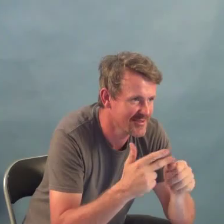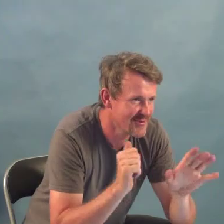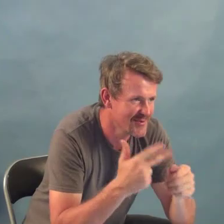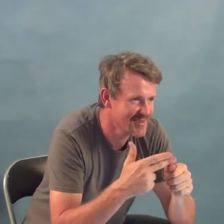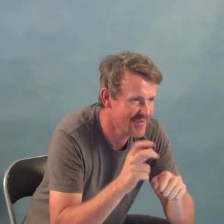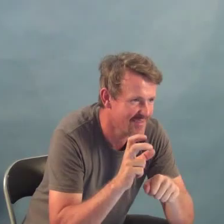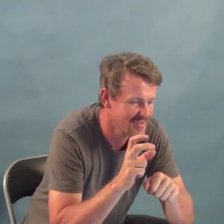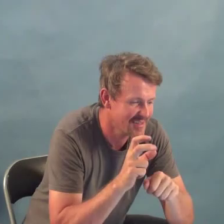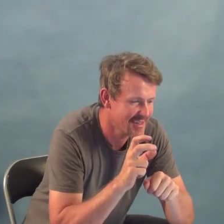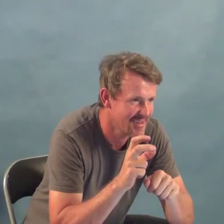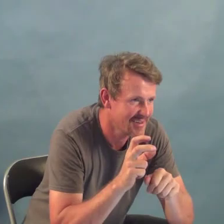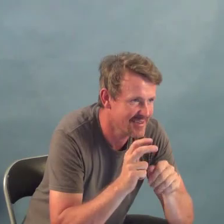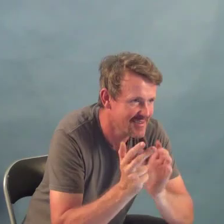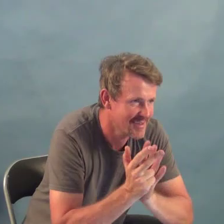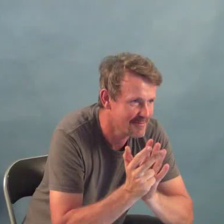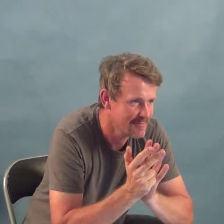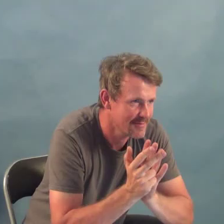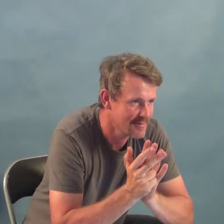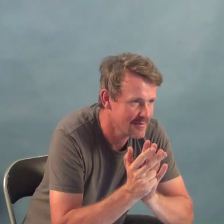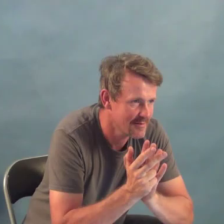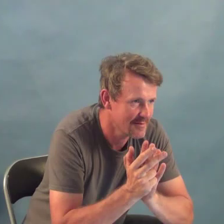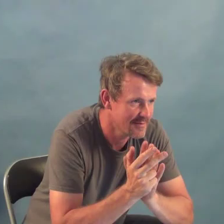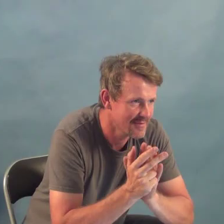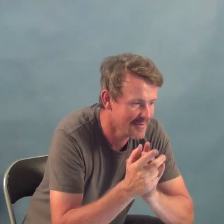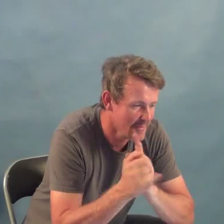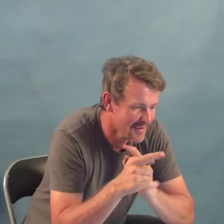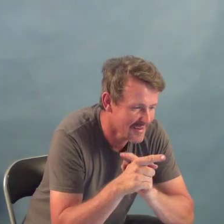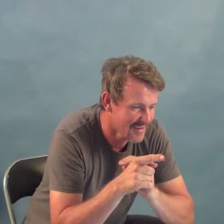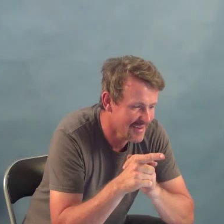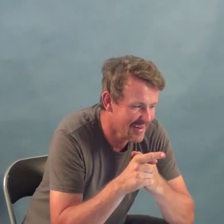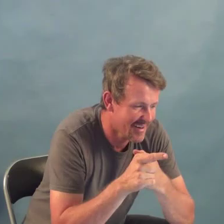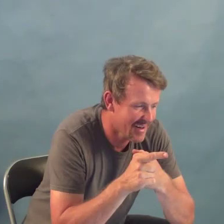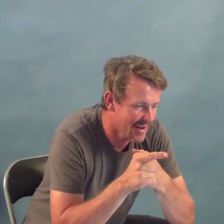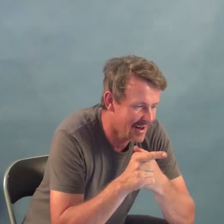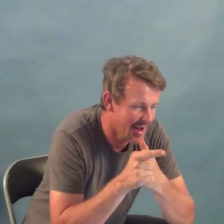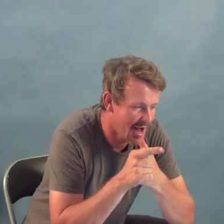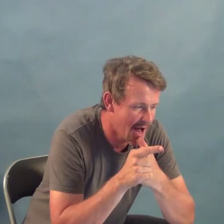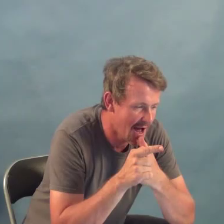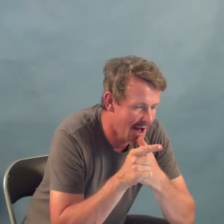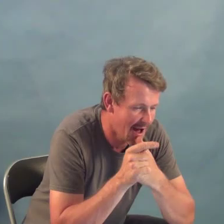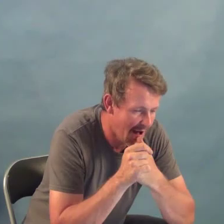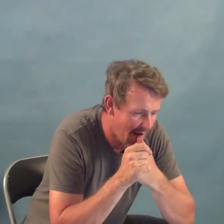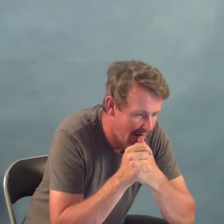Czwartek, osiemnastego. Ty masz inaczej?